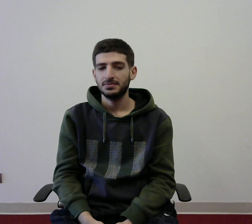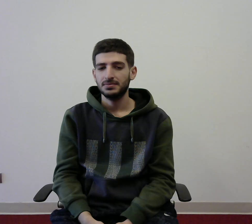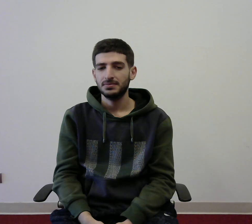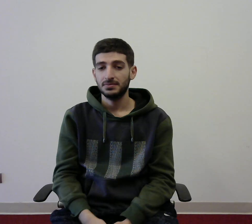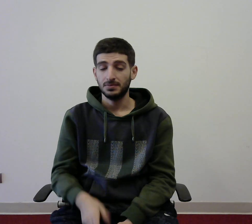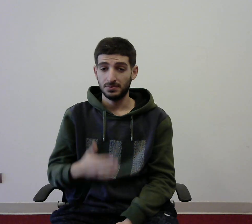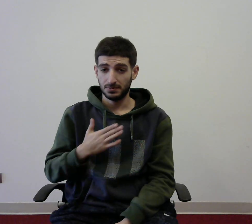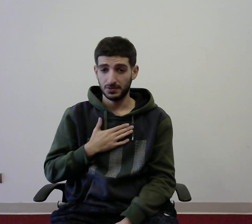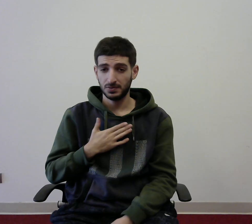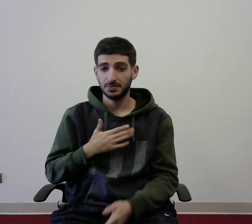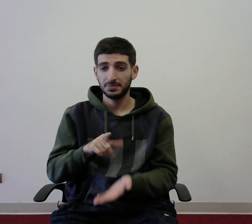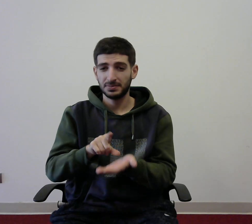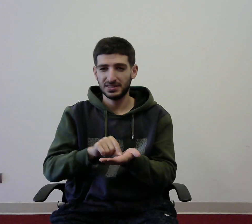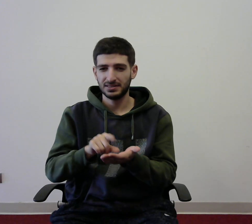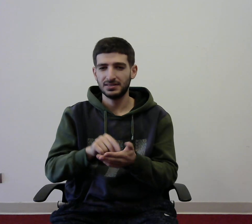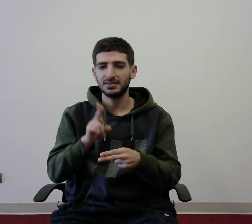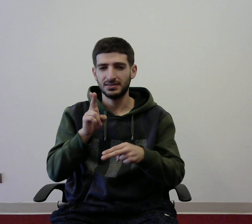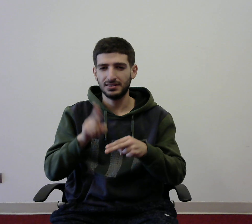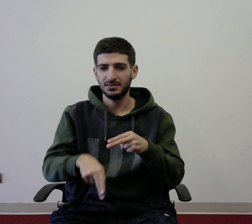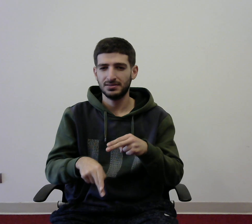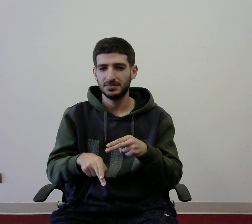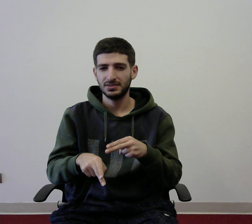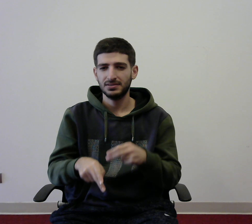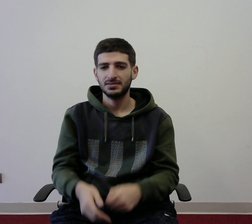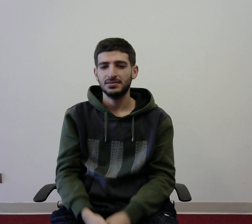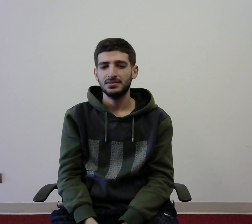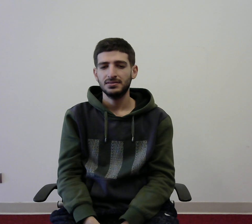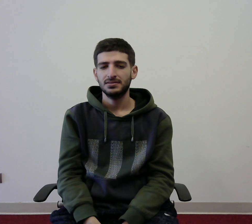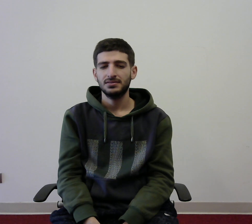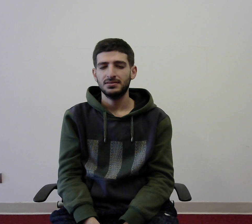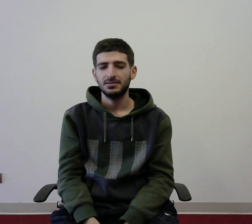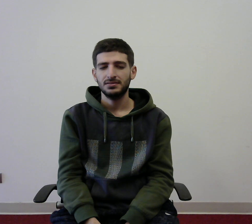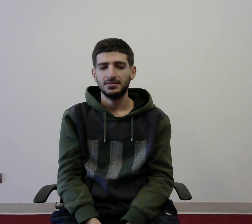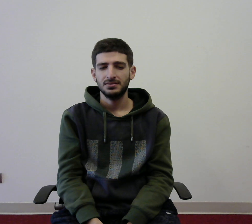Mənim pensiyamı kəsiblər